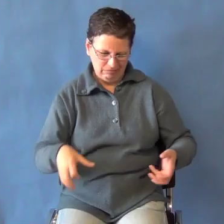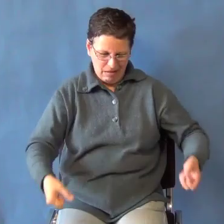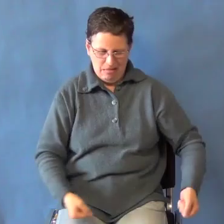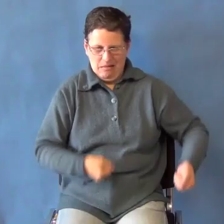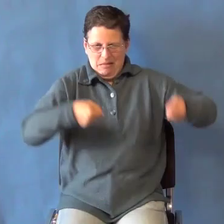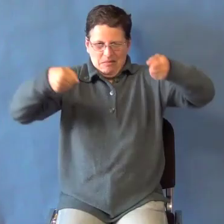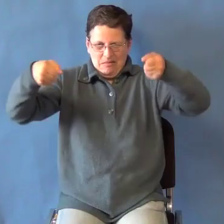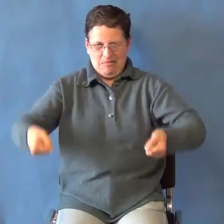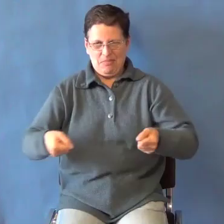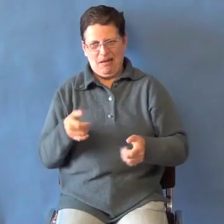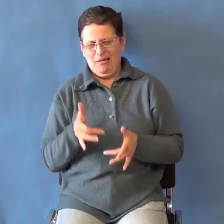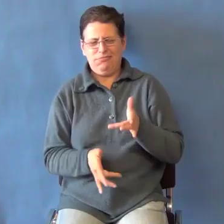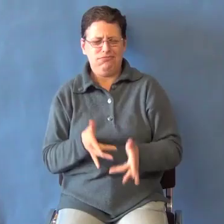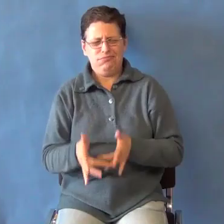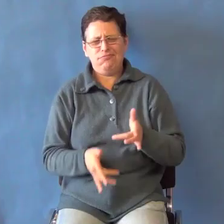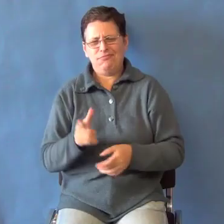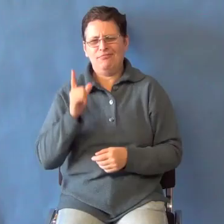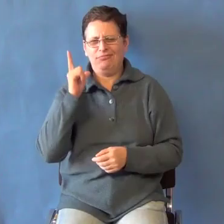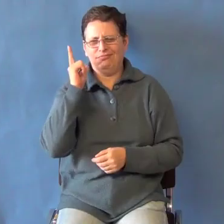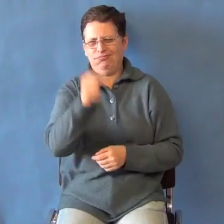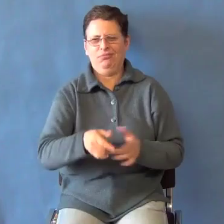Postawił go na rowerze i odjechał.